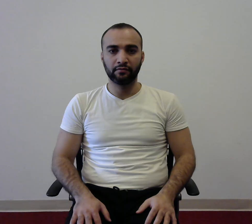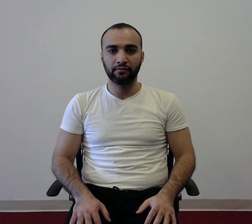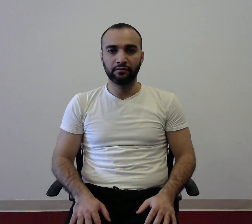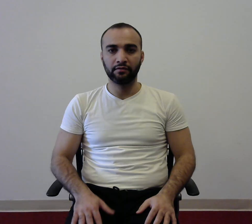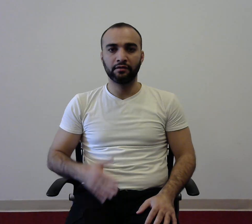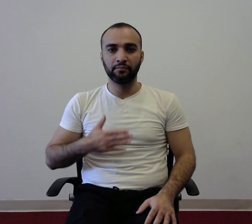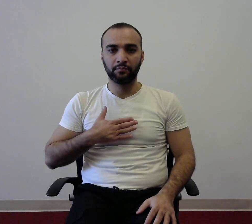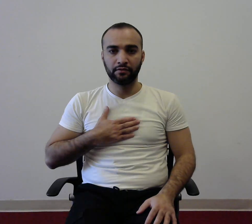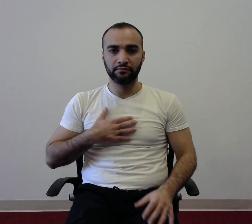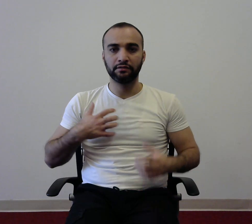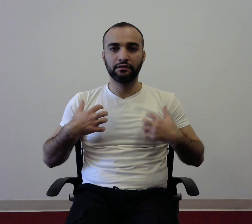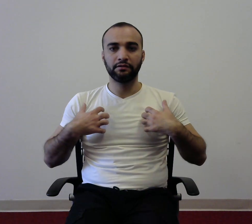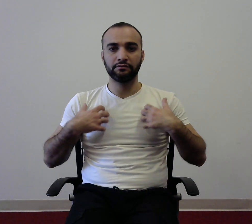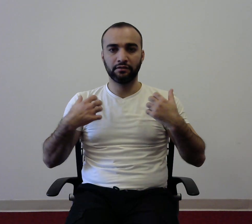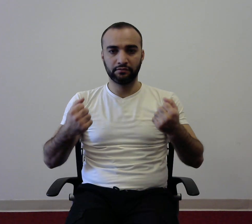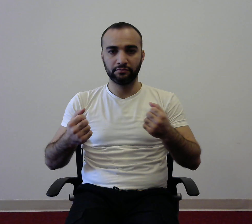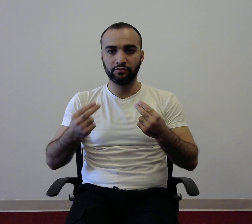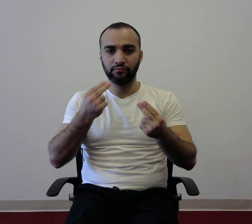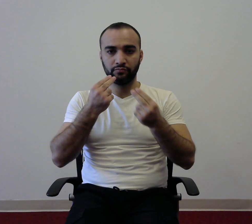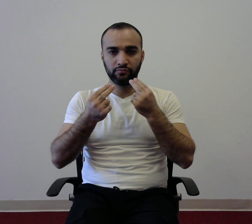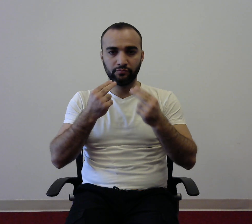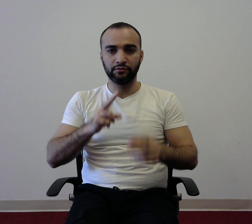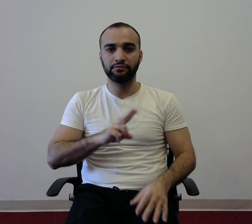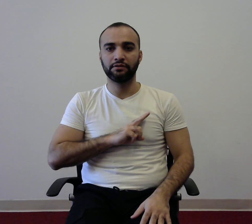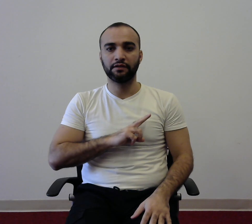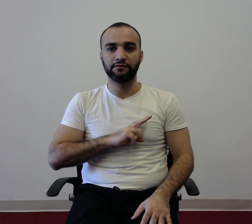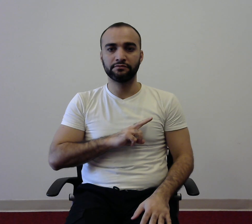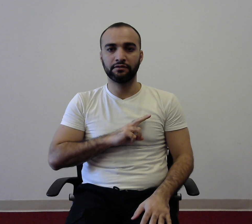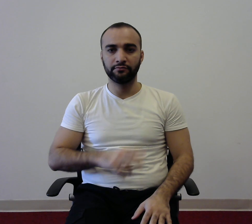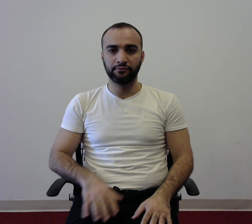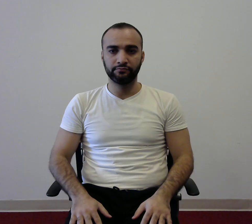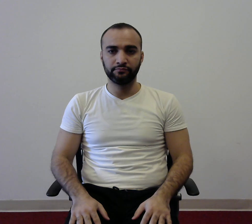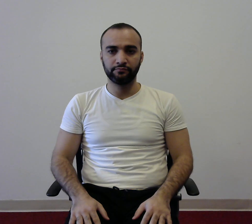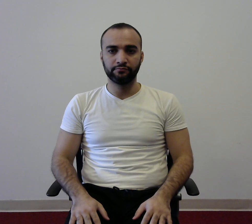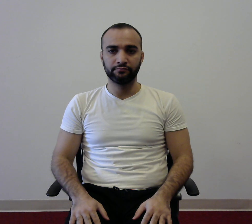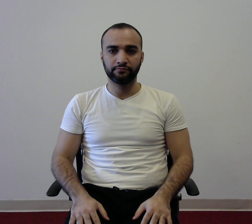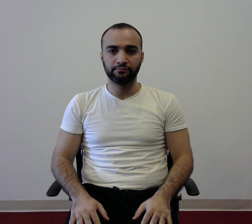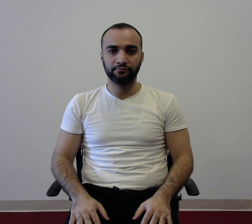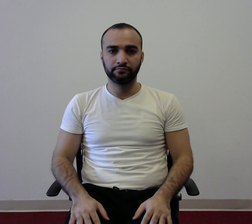Mən sağlam qidalanmağı sevirəm